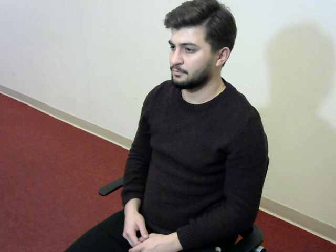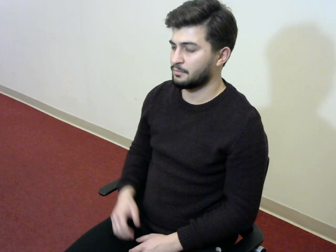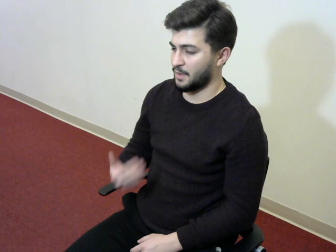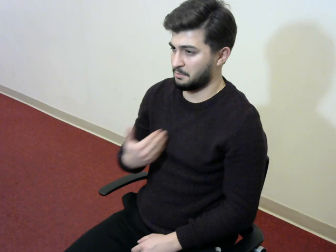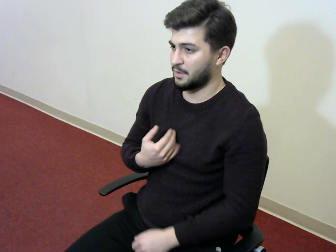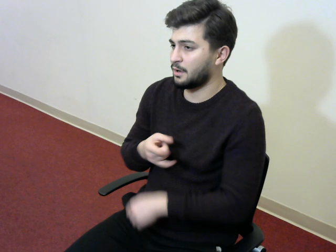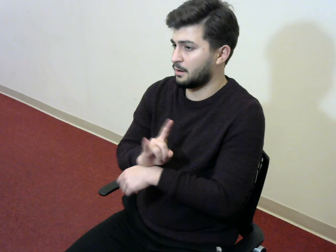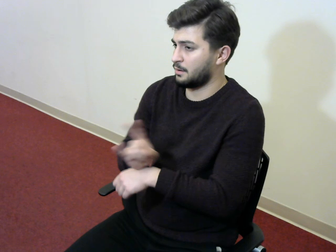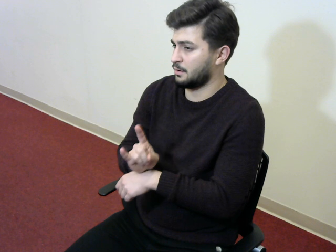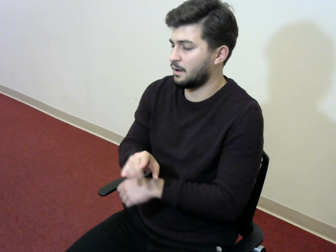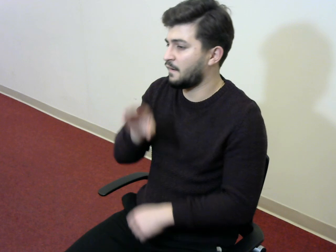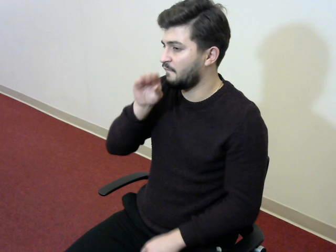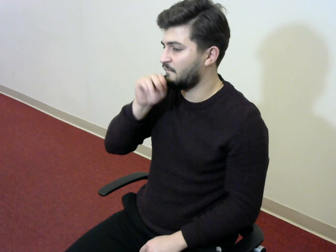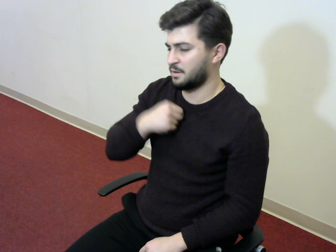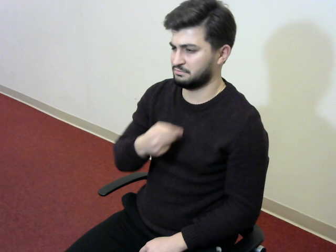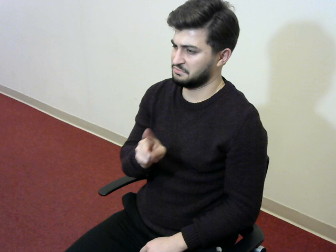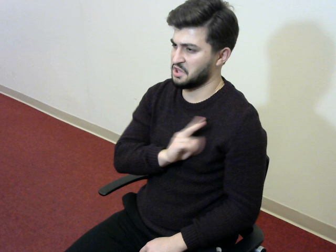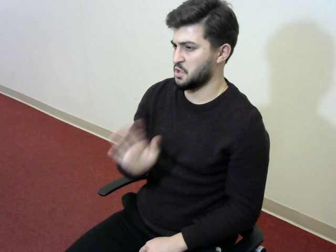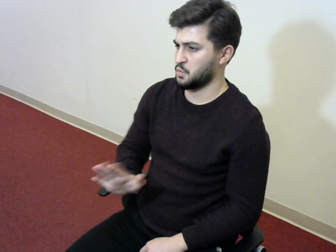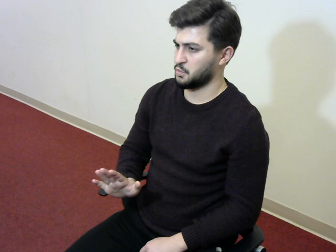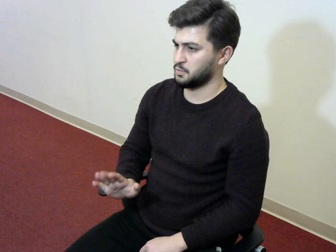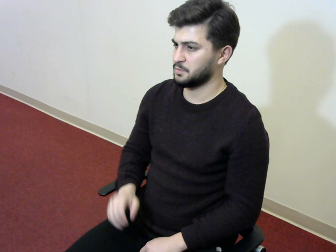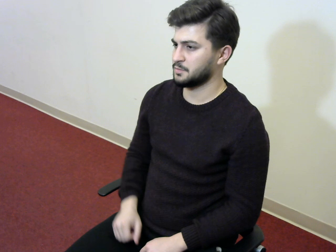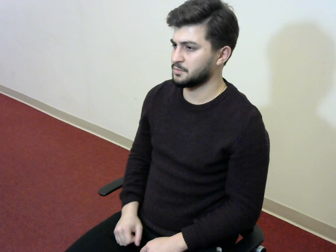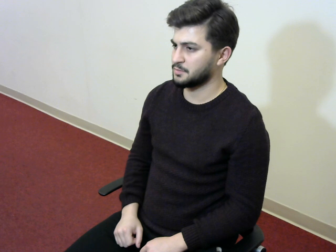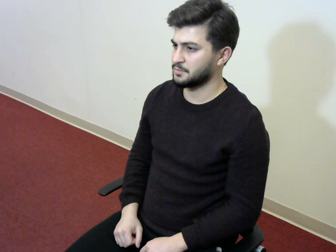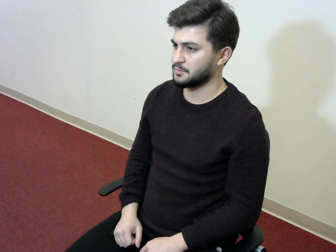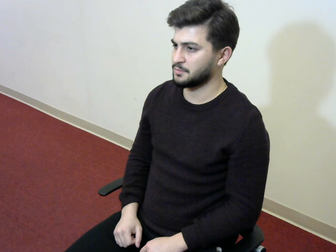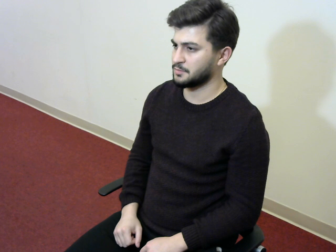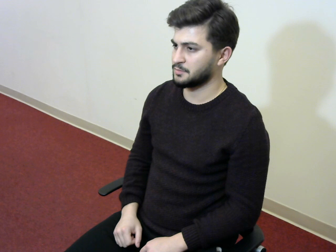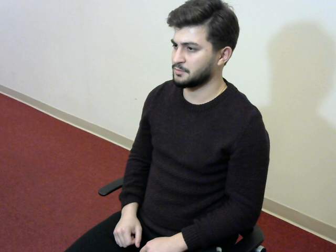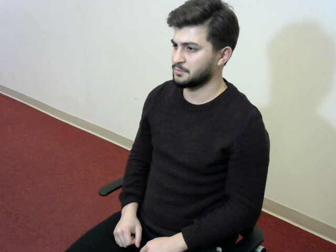Mən yalan danışmağı sevmirəm